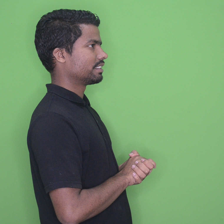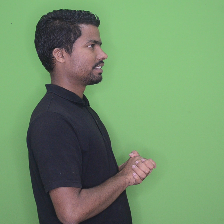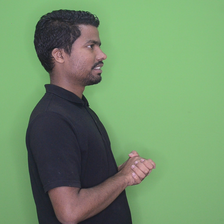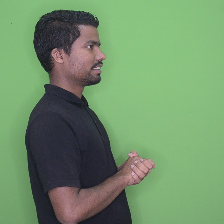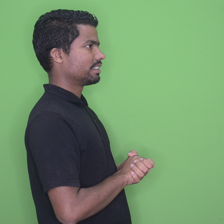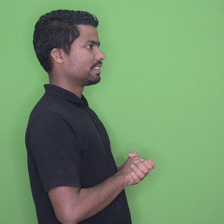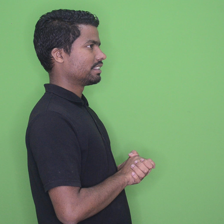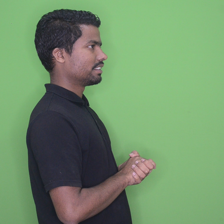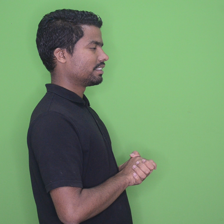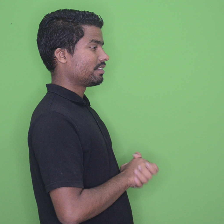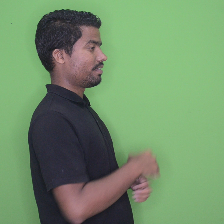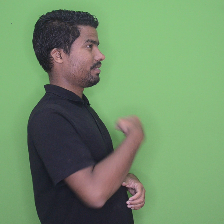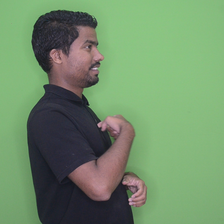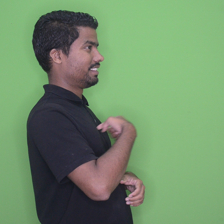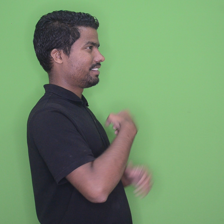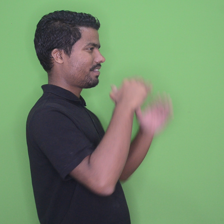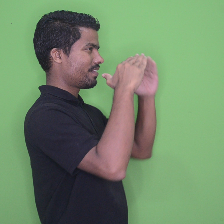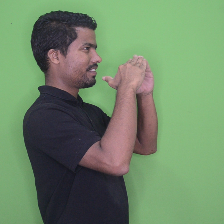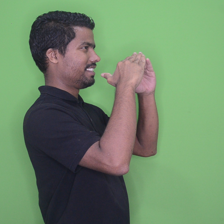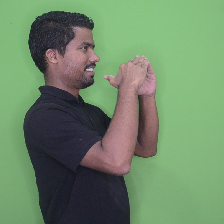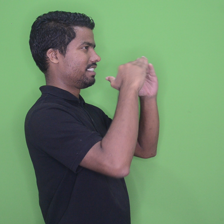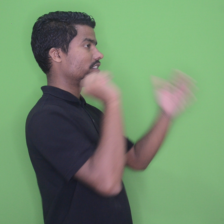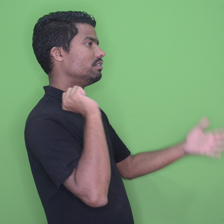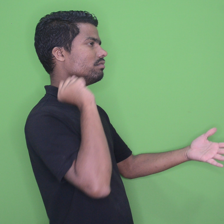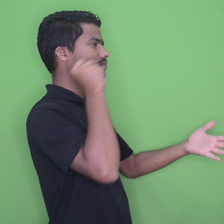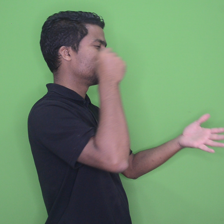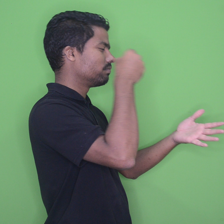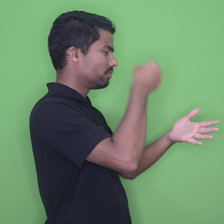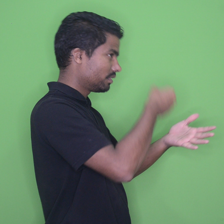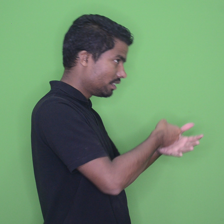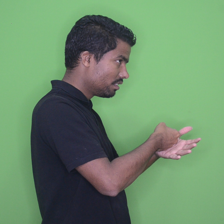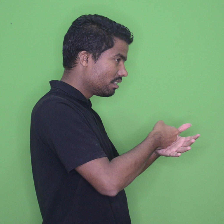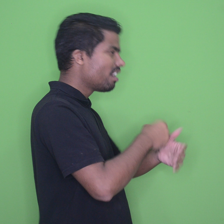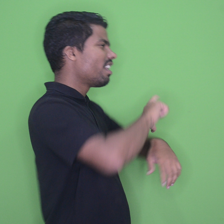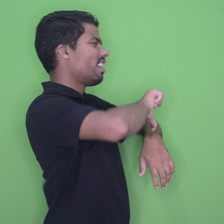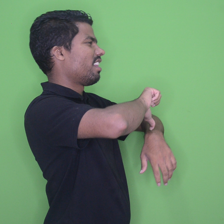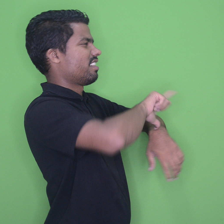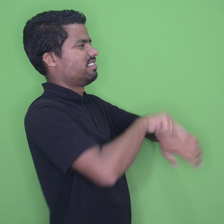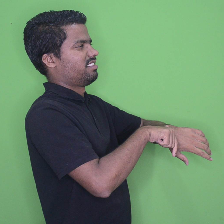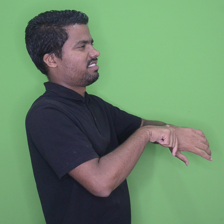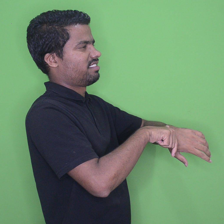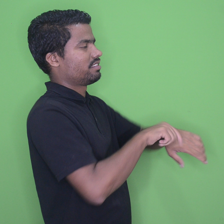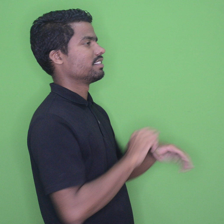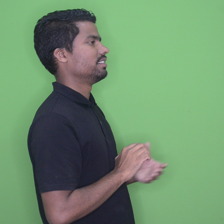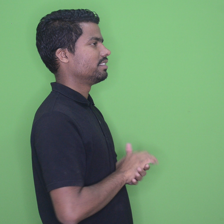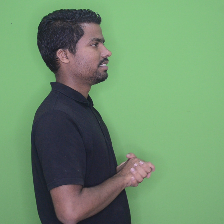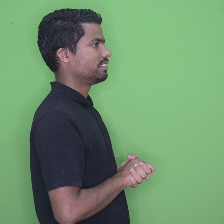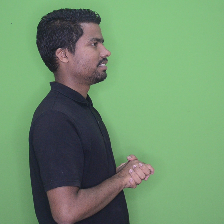i came home very late